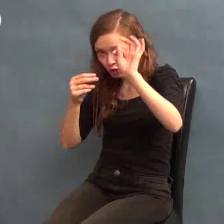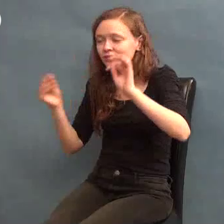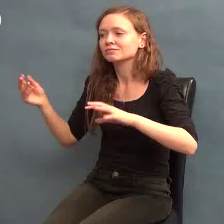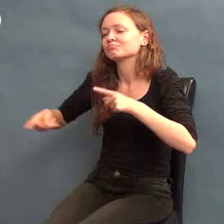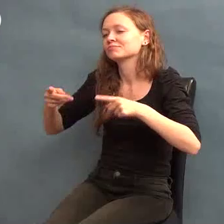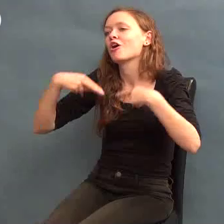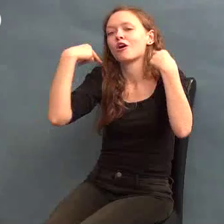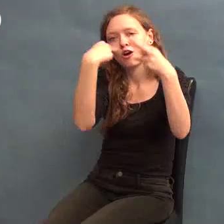Biegną mu go oddać.